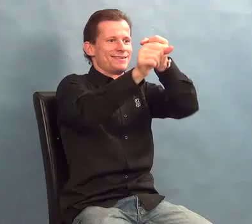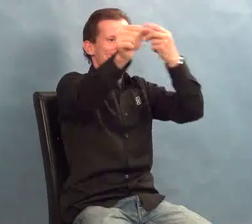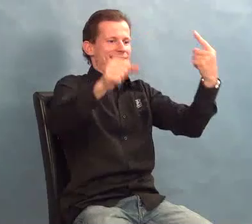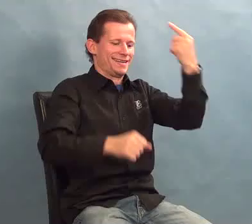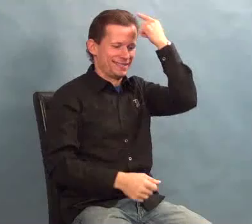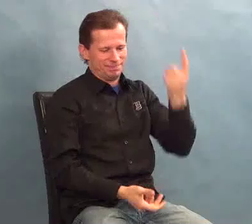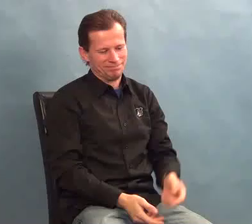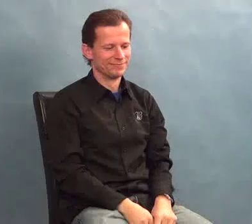Było łatwiej strzelić z łuku.